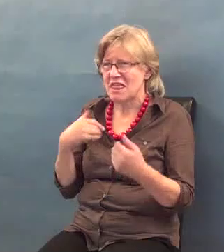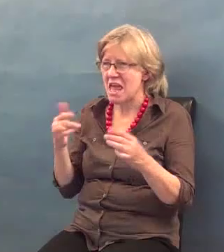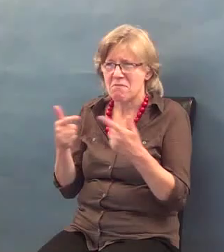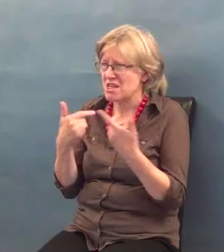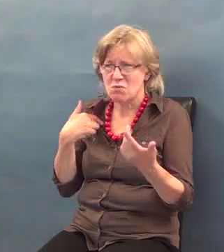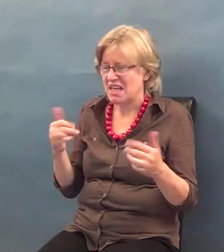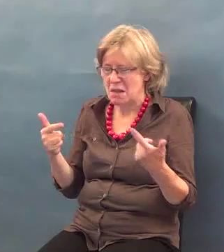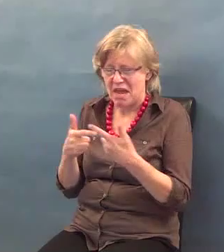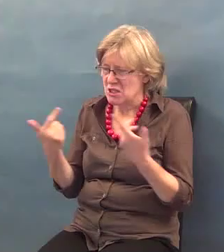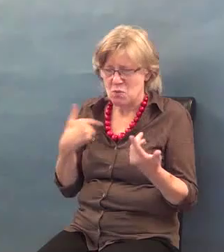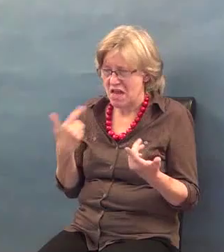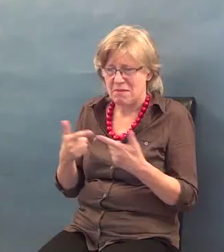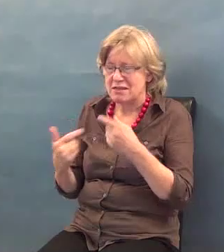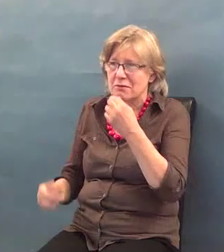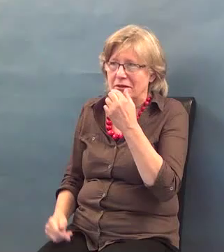Nie pasuje mi.